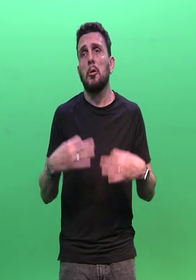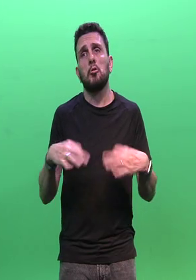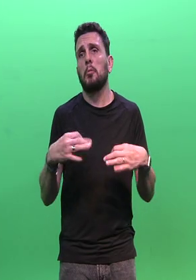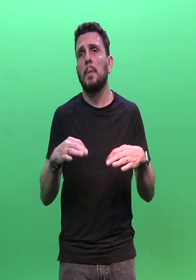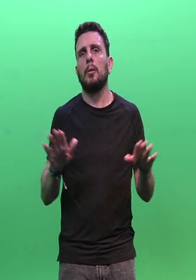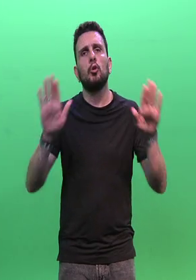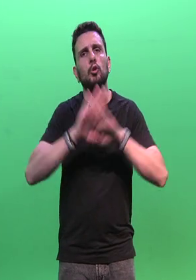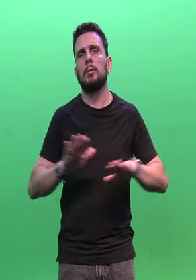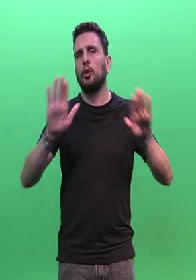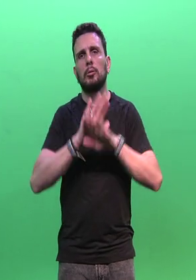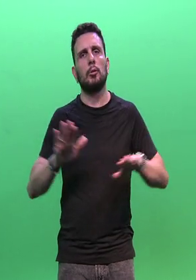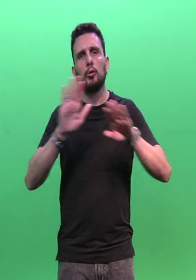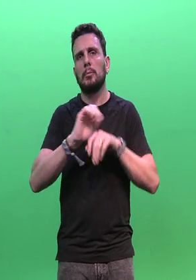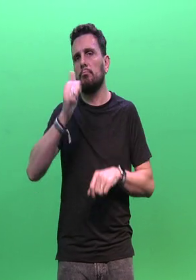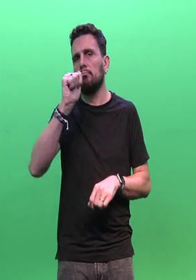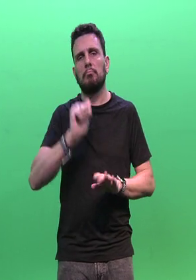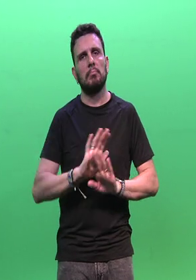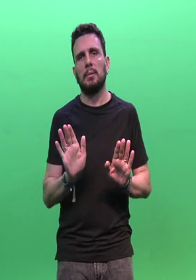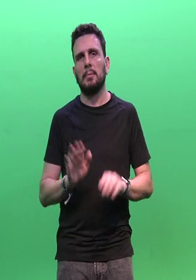Normalment bec cada nit, només.